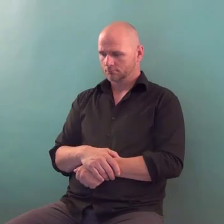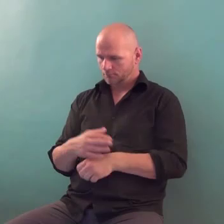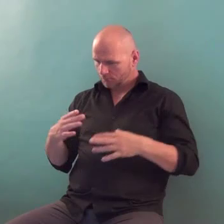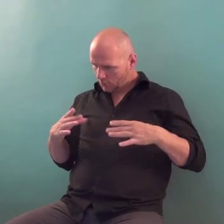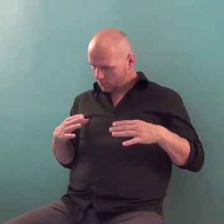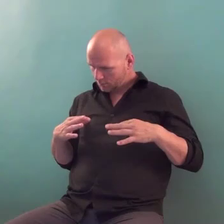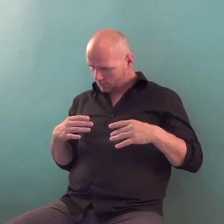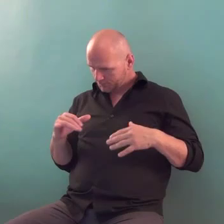Wolny?